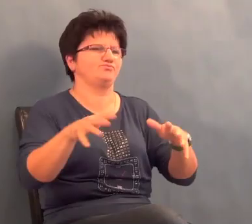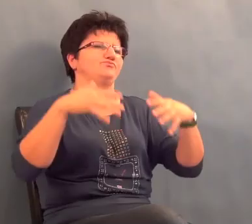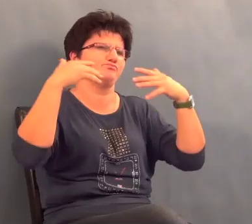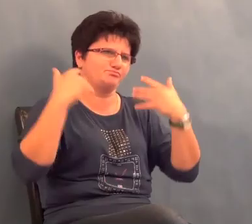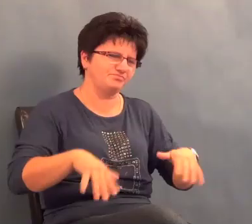Dobra.